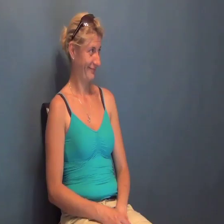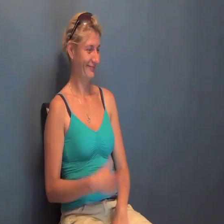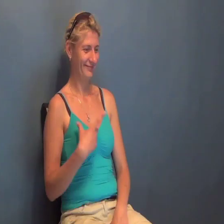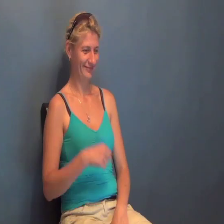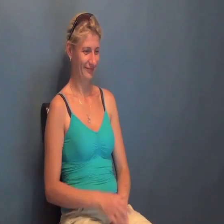Aha.